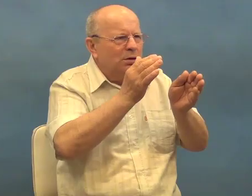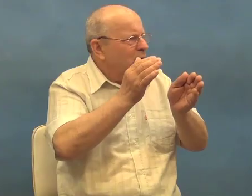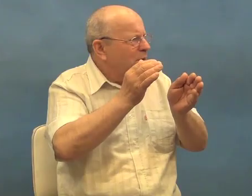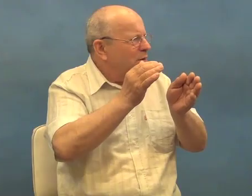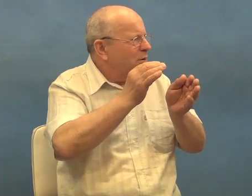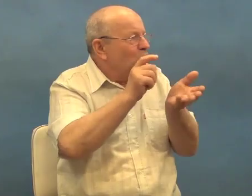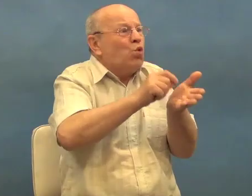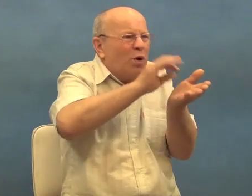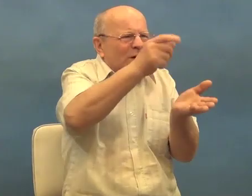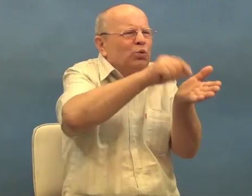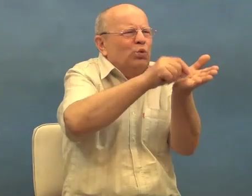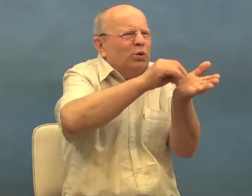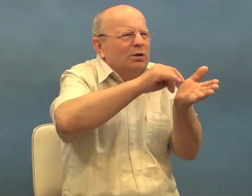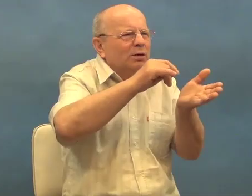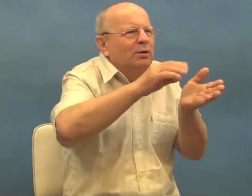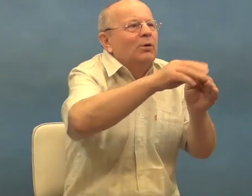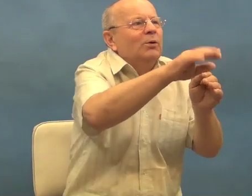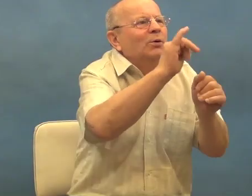Kurczak, dobrze, kurczak.